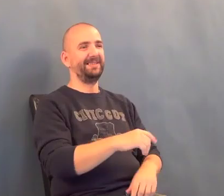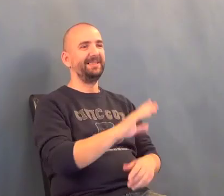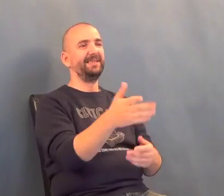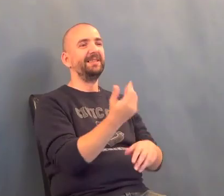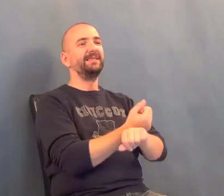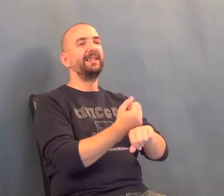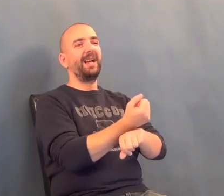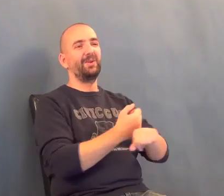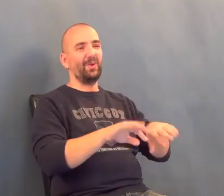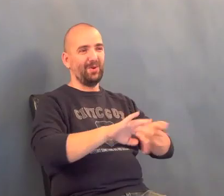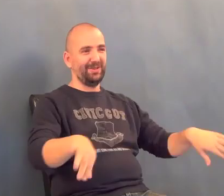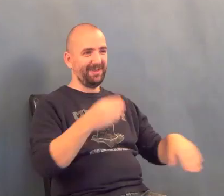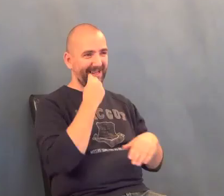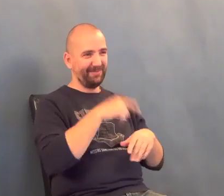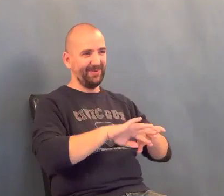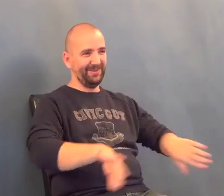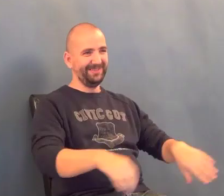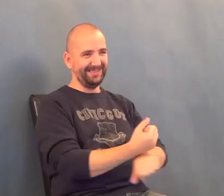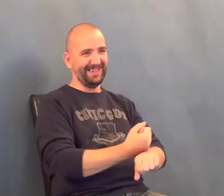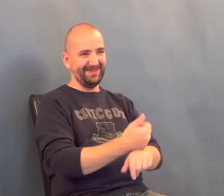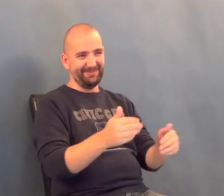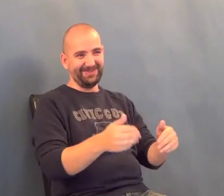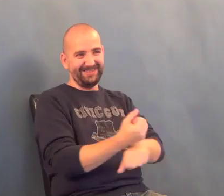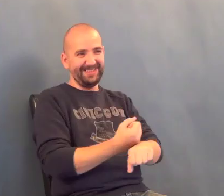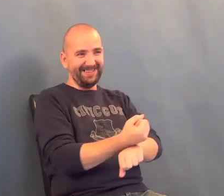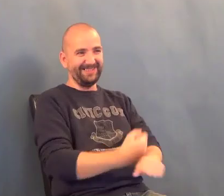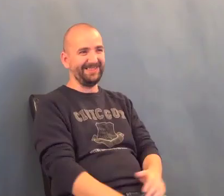Nie, łatwo o zatrucie pokarmowe, trzeba jeść osobno, nie mieszać z alkoholem.